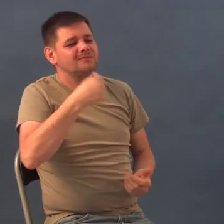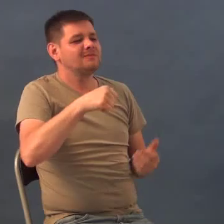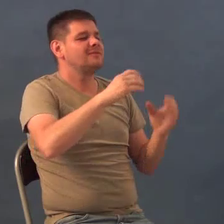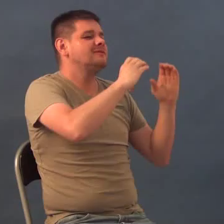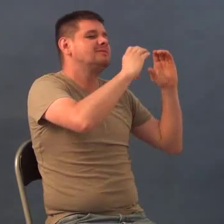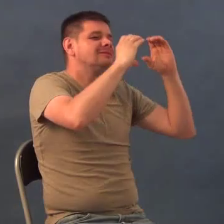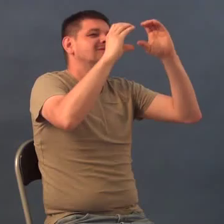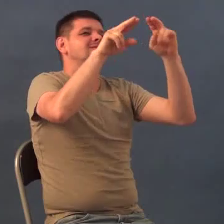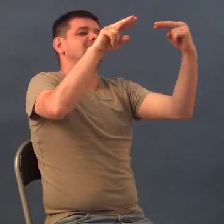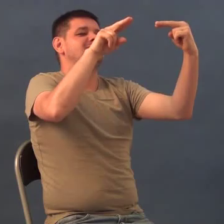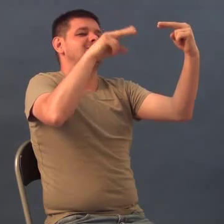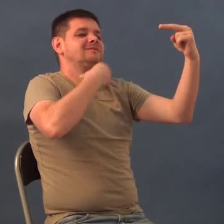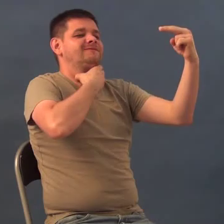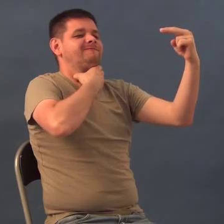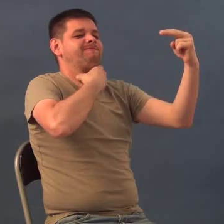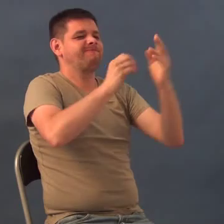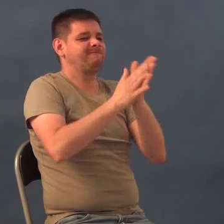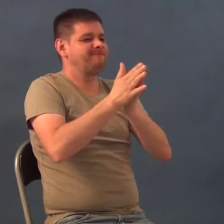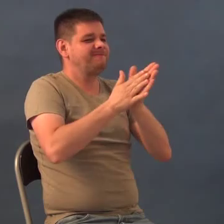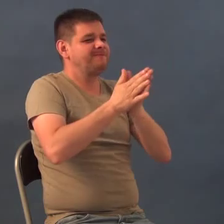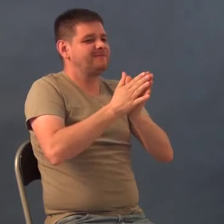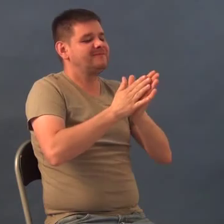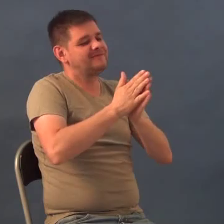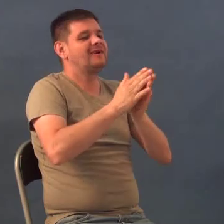Patrzę przez lornetkę, nie odpuszczę, zacieram ręce.